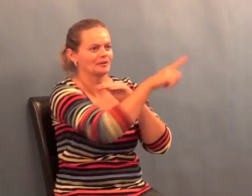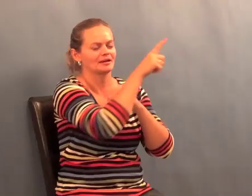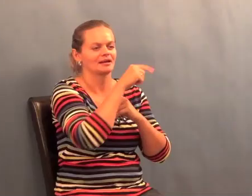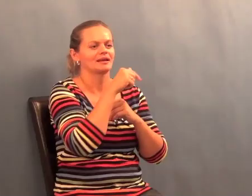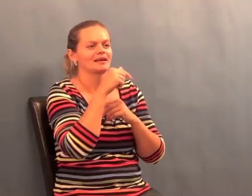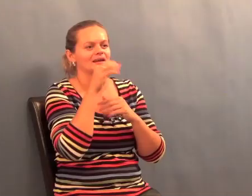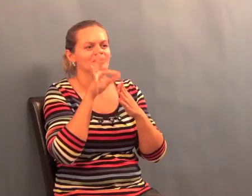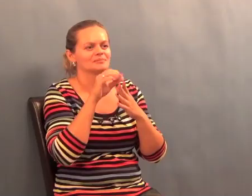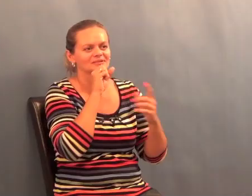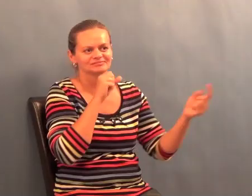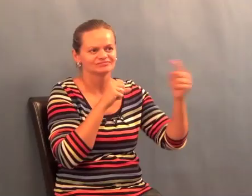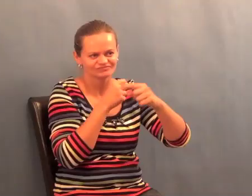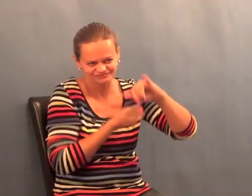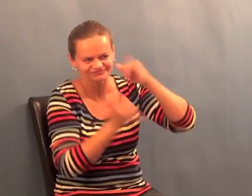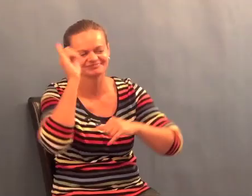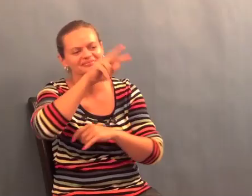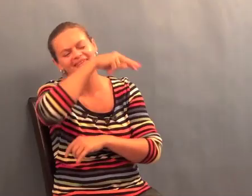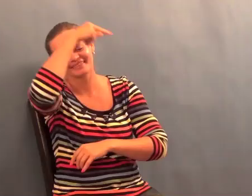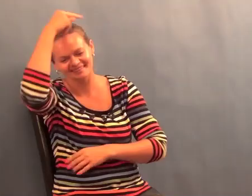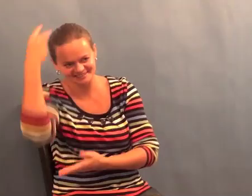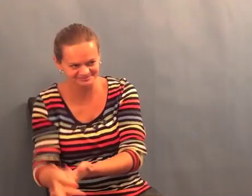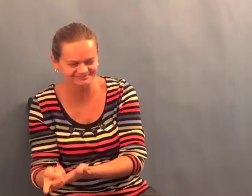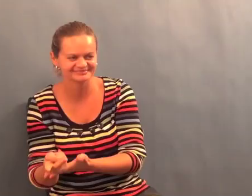Akurat przyszła babcia i wykopała znowu kota na zewnątrz.